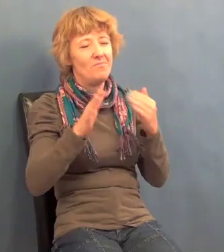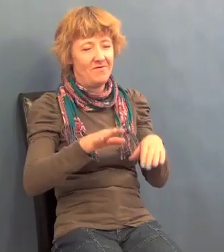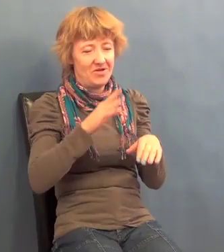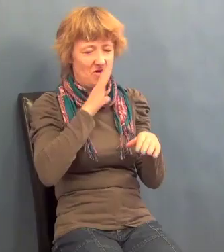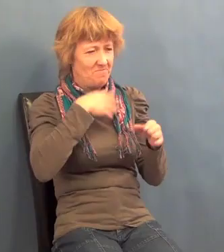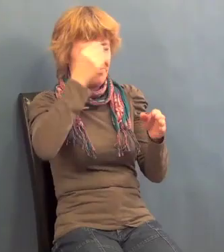Chyba to było, zapomniałam.